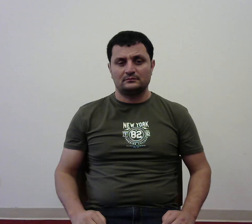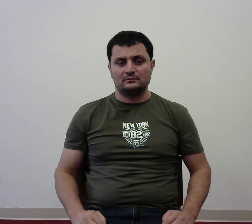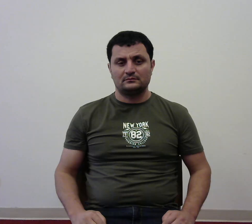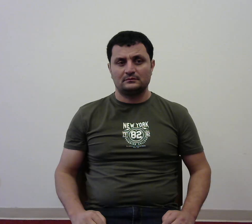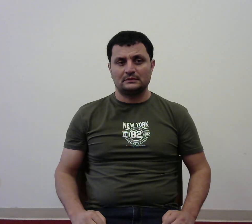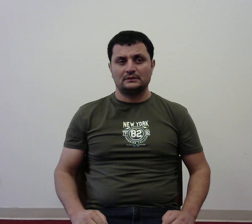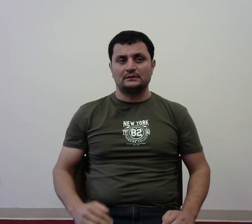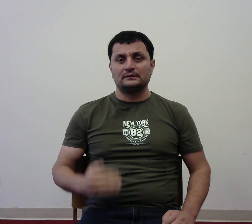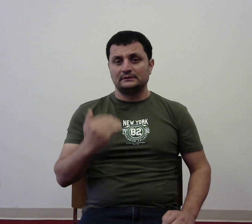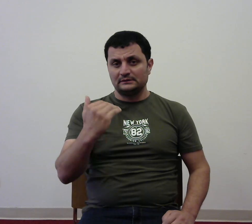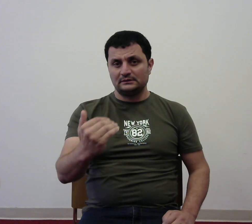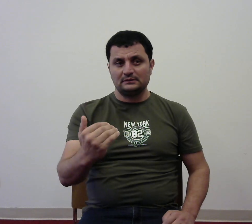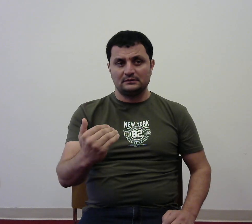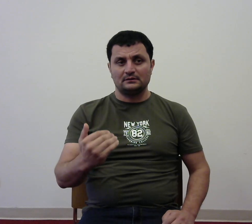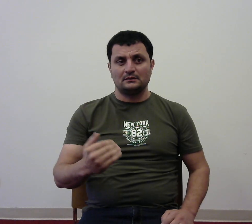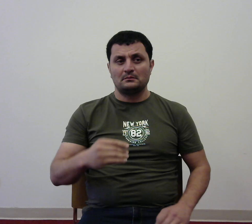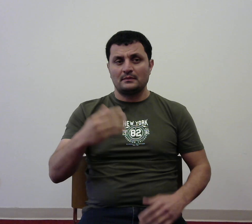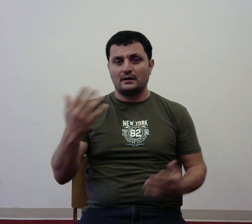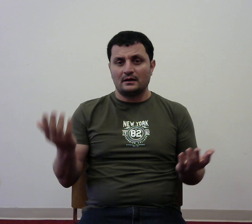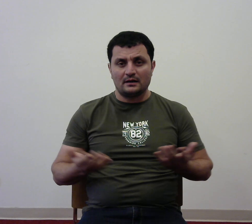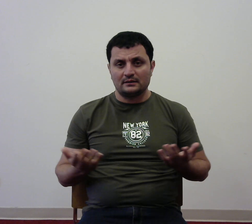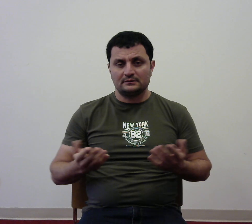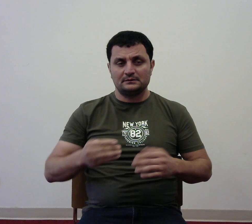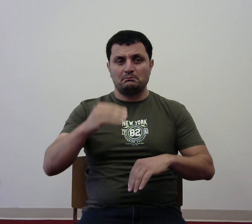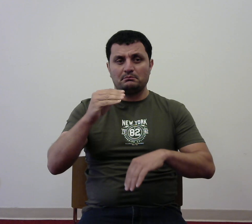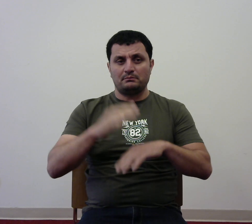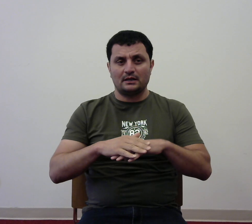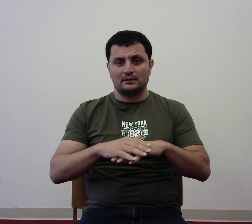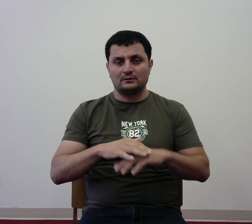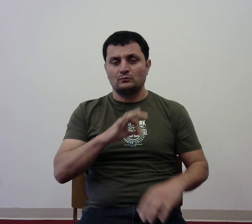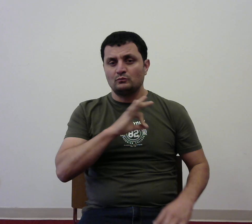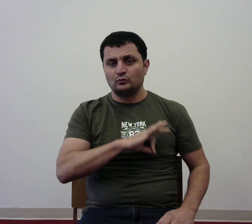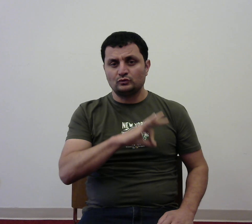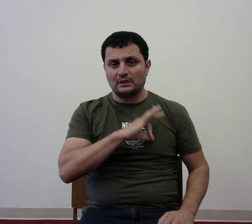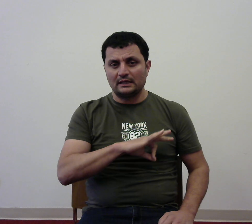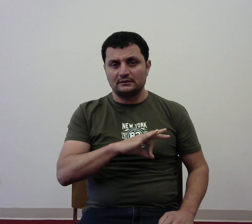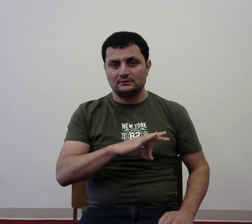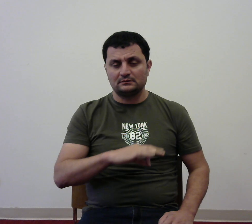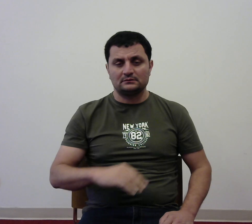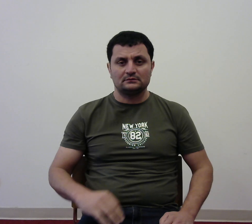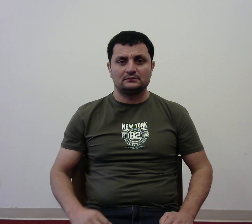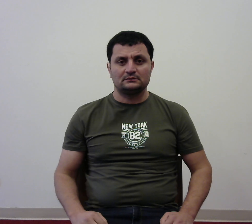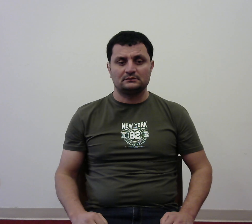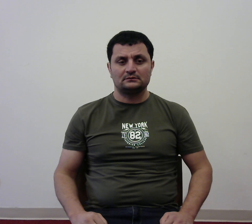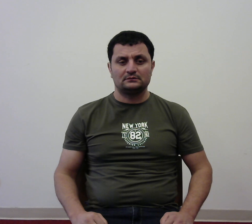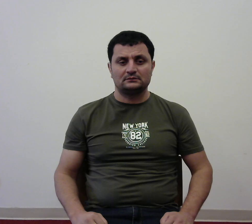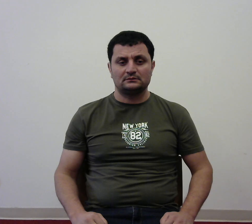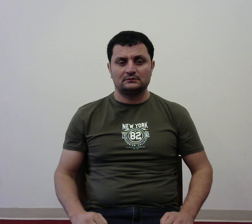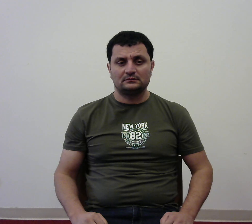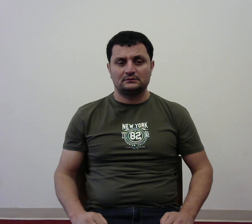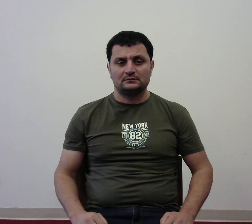Siz hansı bankın müştərisisiniz?